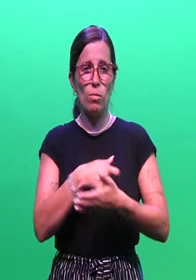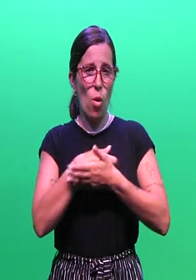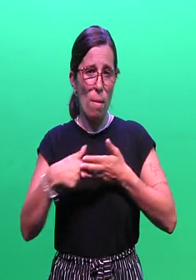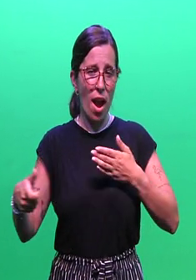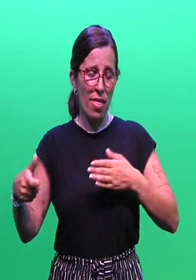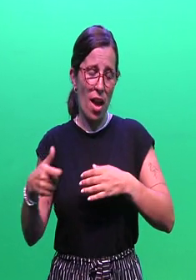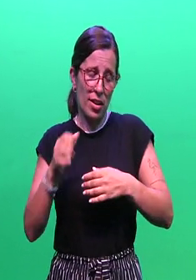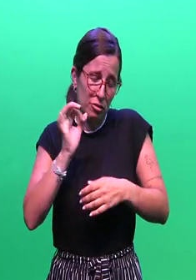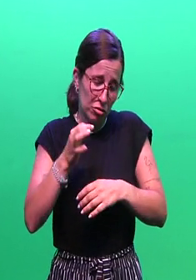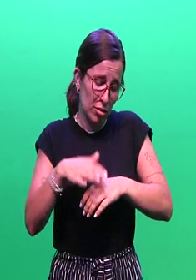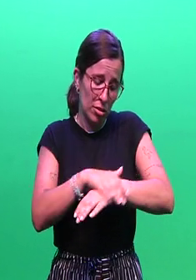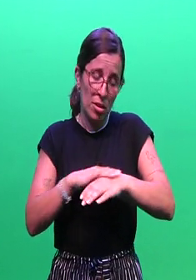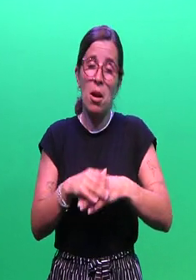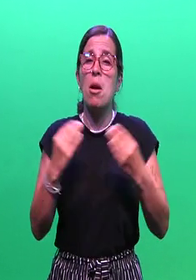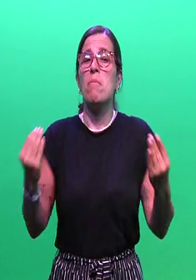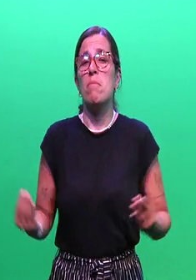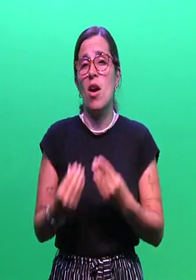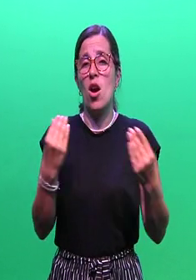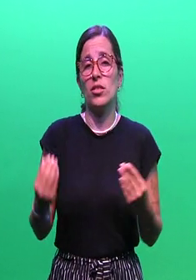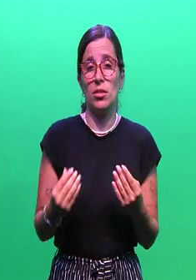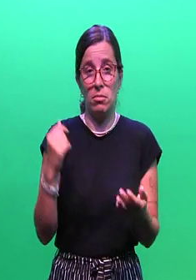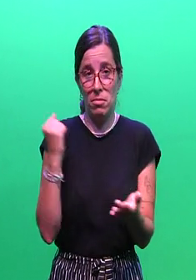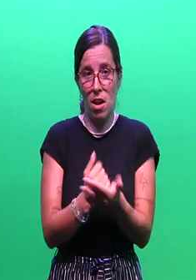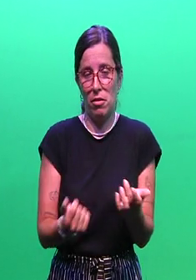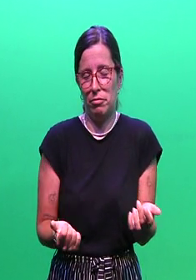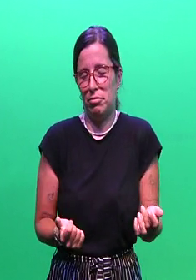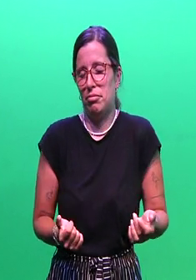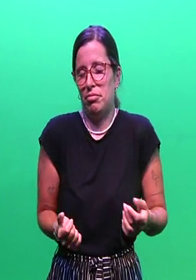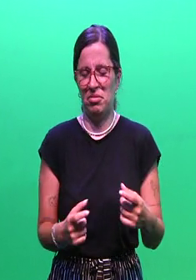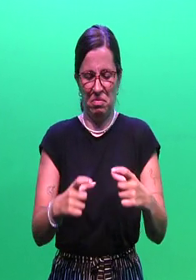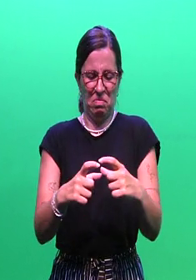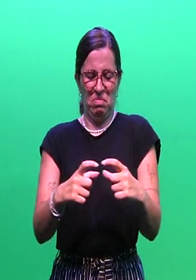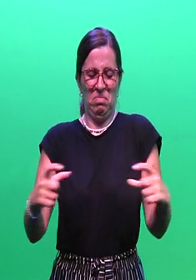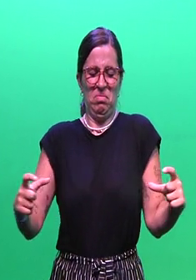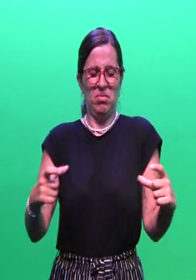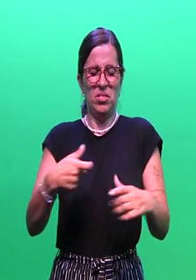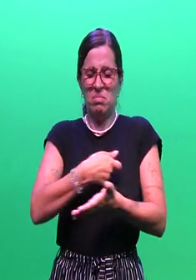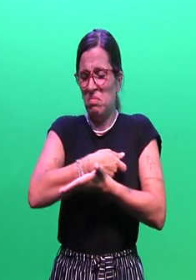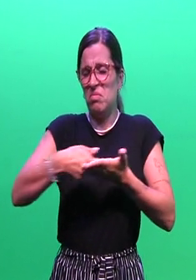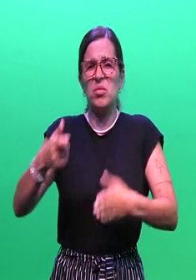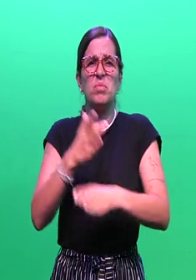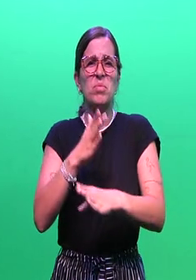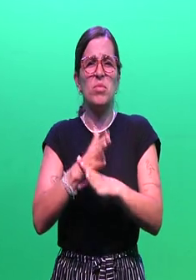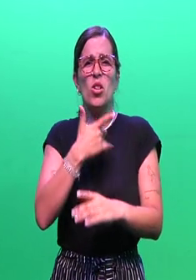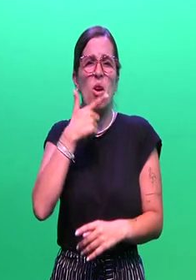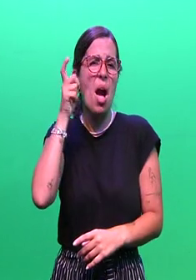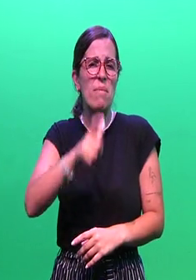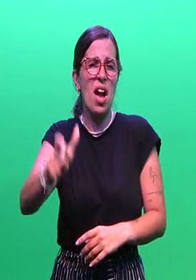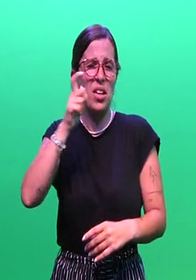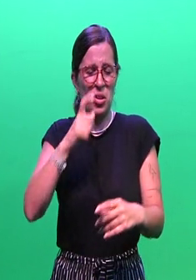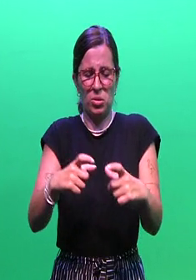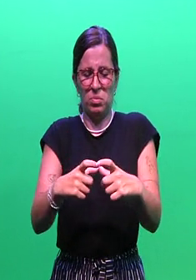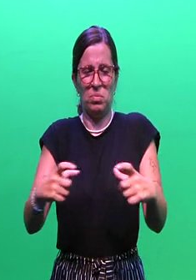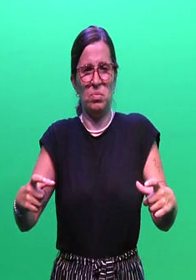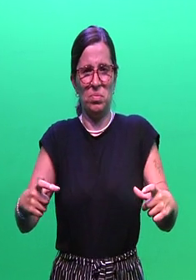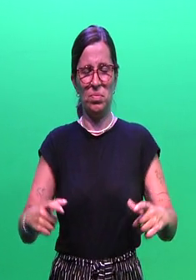Em poso pomada i estic millor. No sé la marca de la pomada, és un recipient rectangular de color groc.